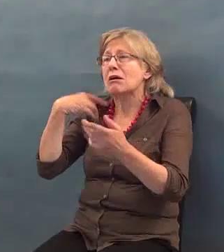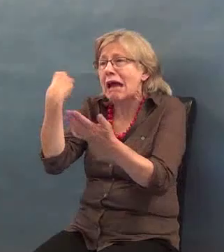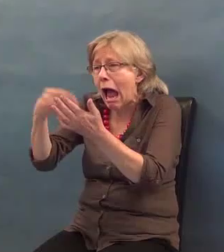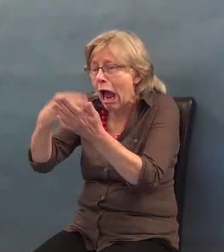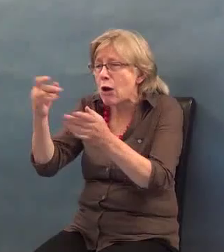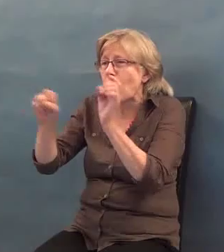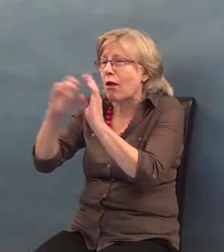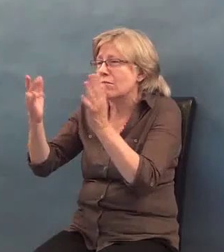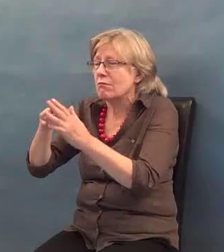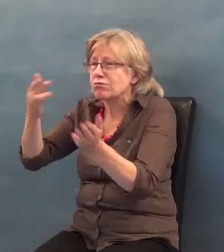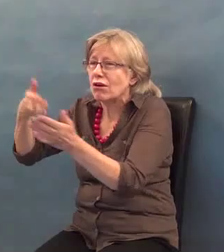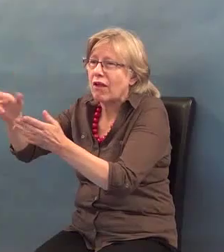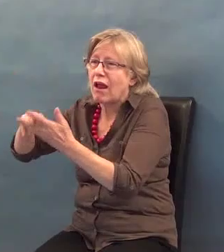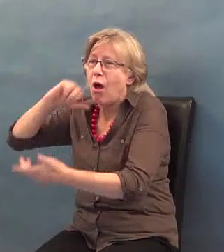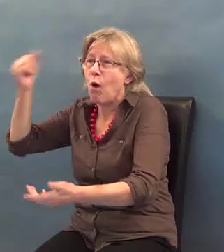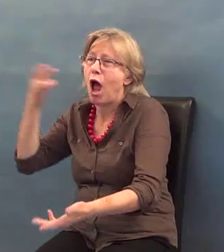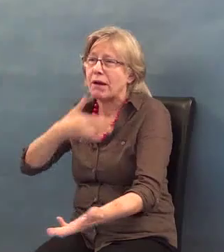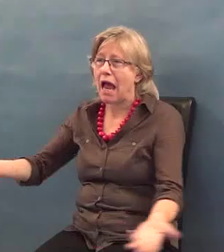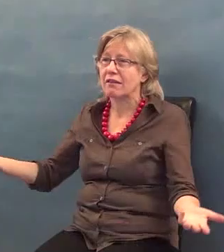Zrobię zakupy i będę przygotowywać obiad na jutro.